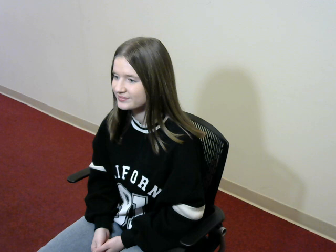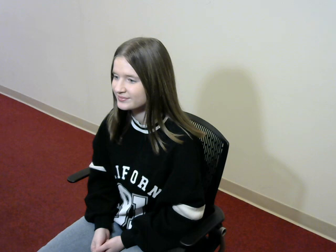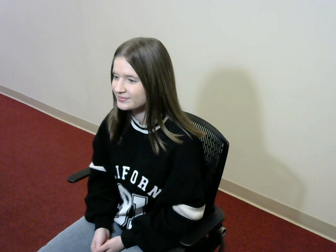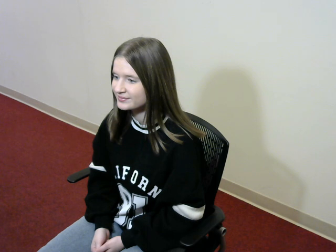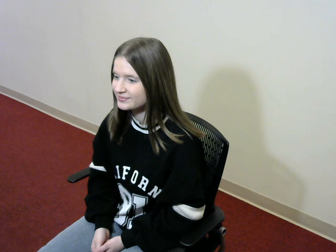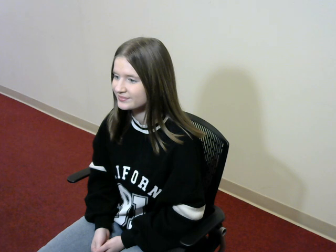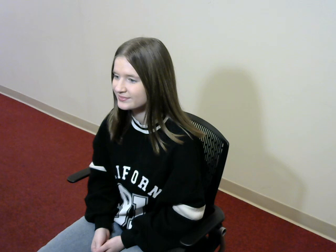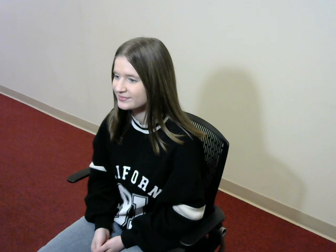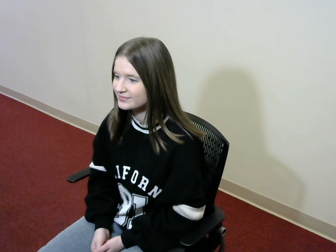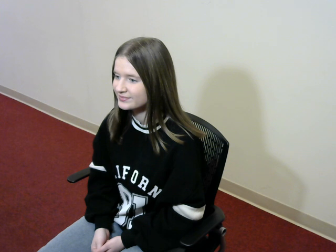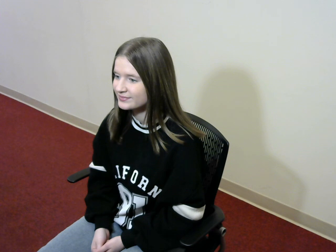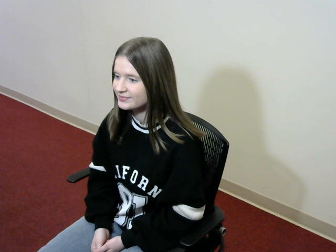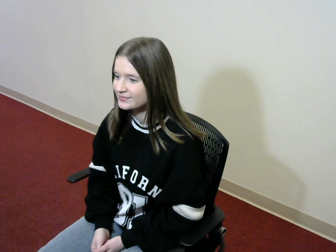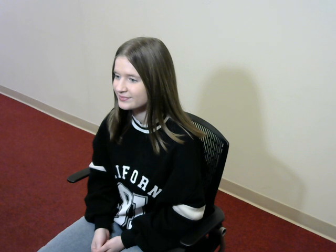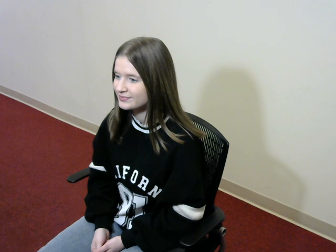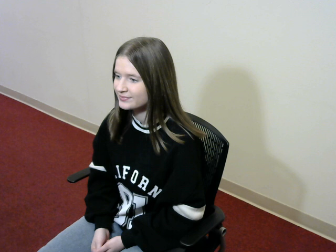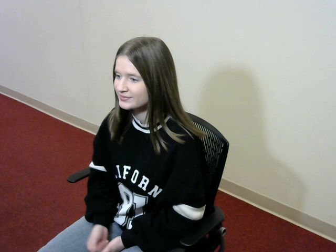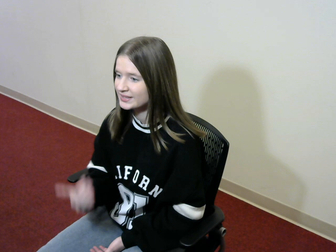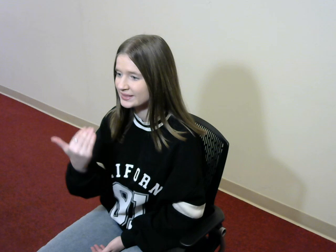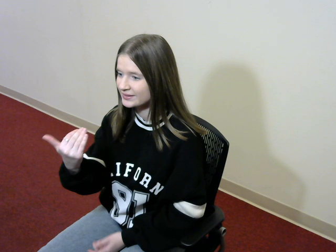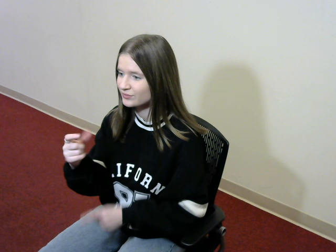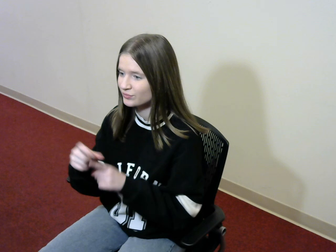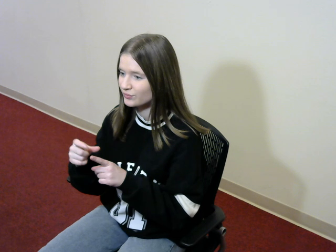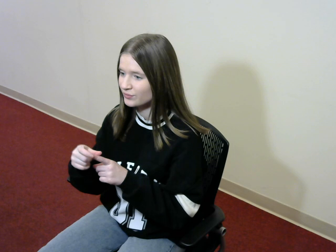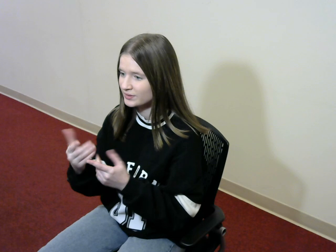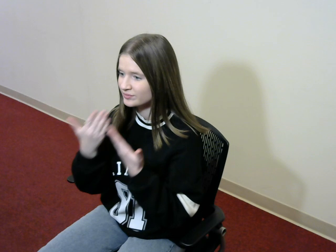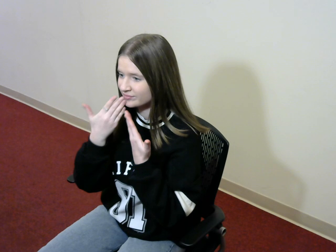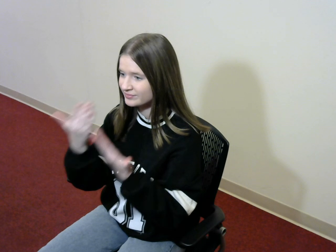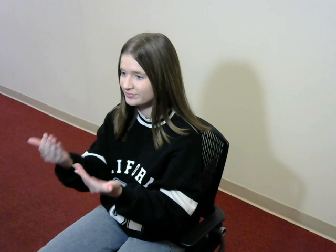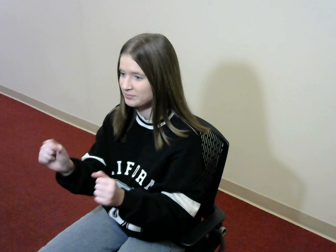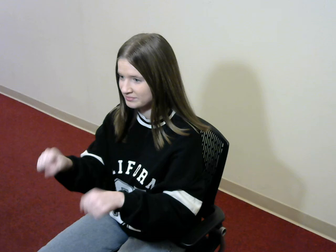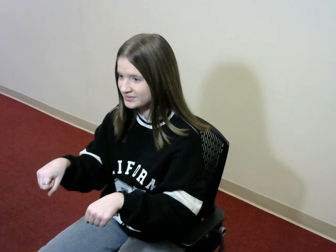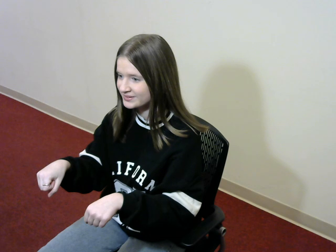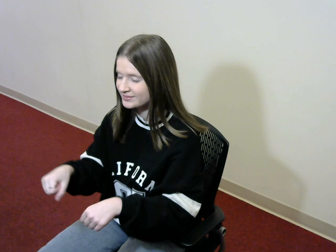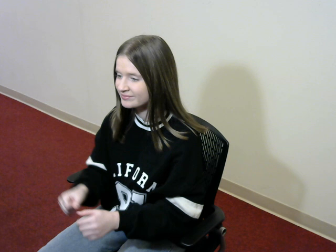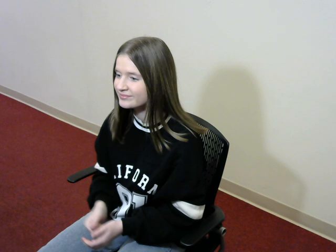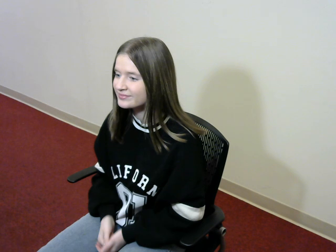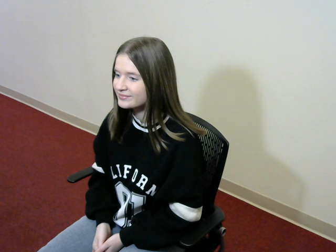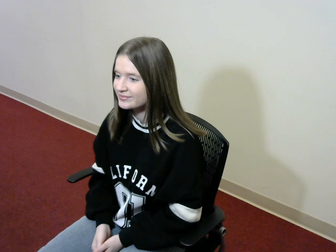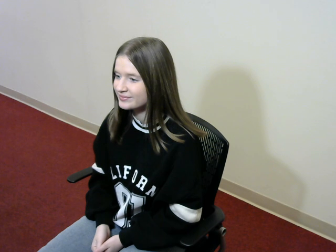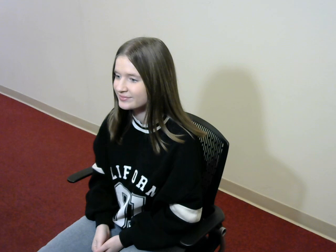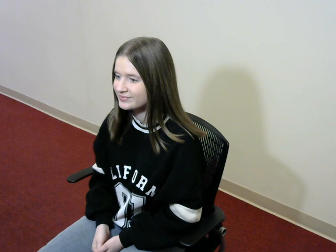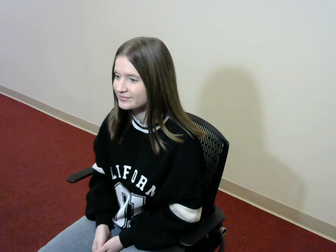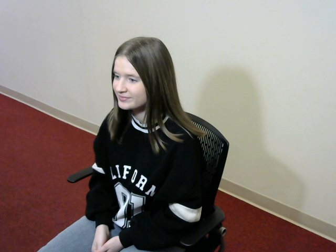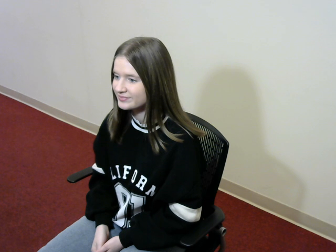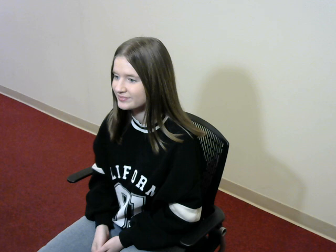Sizdən söz soruşmaq olar?